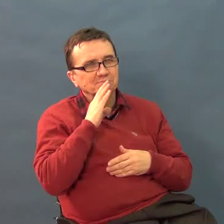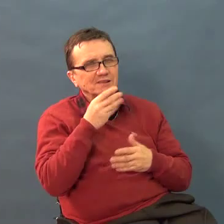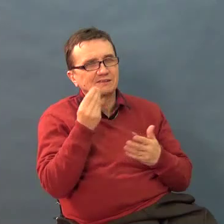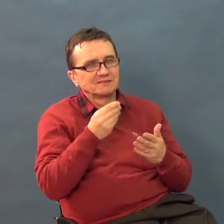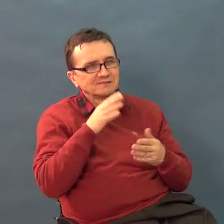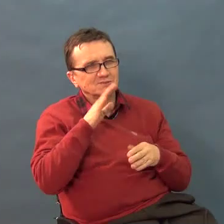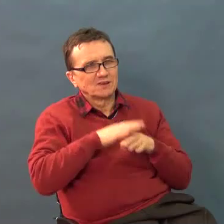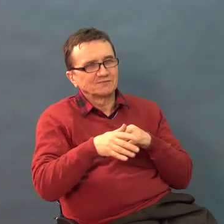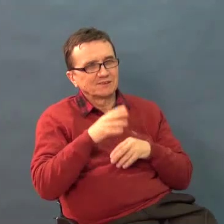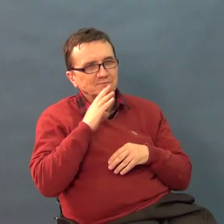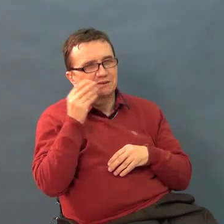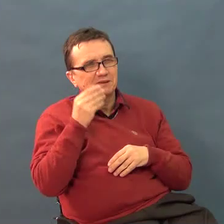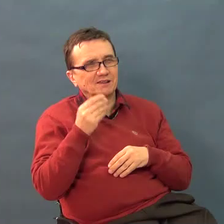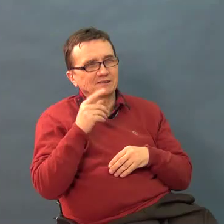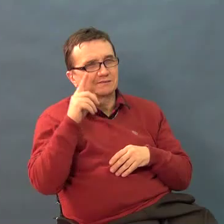Sławny amerykański rysownik.